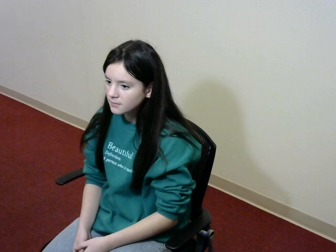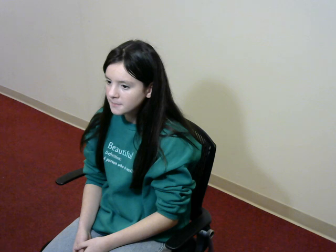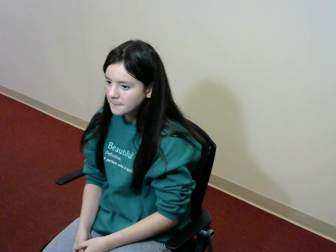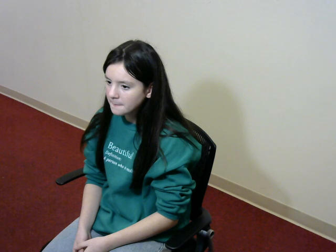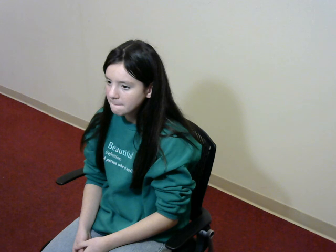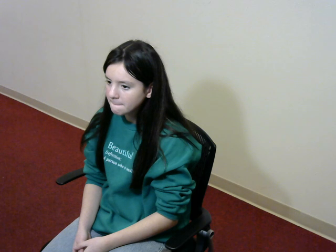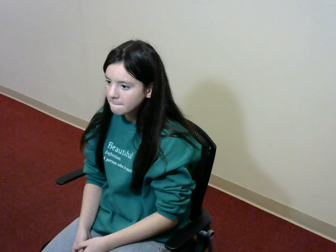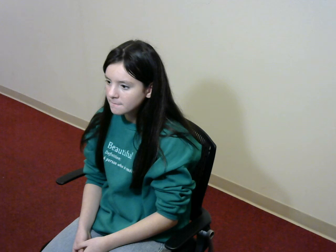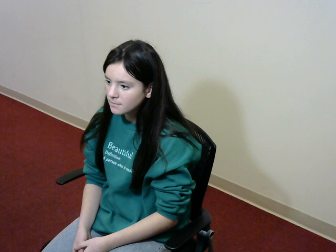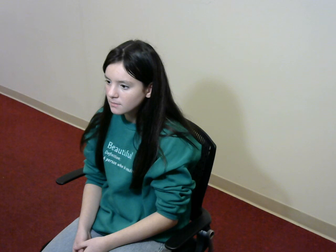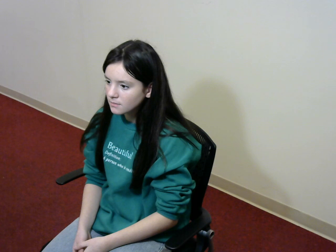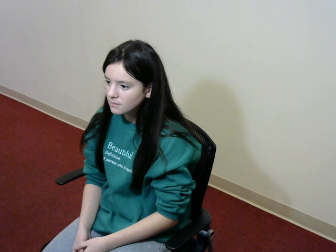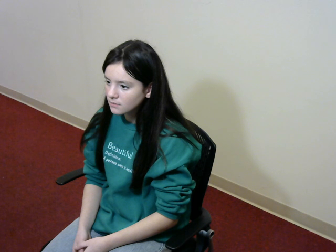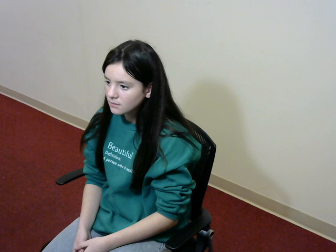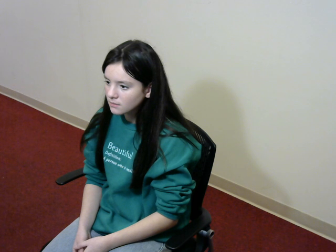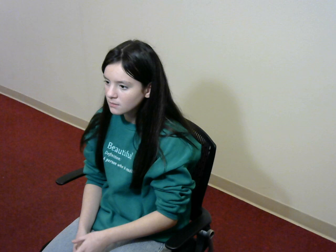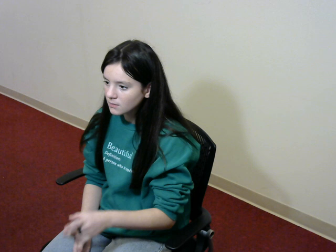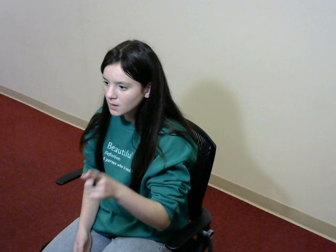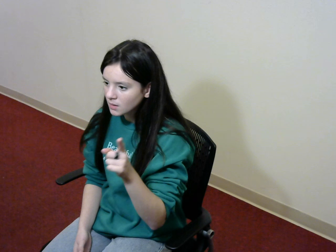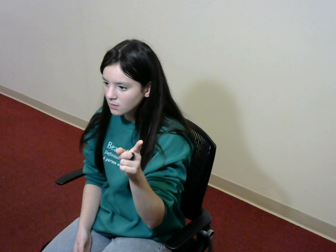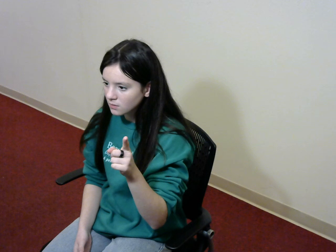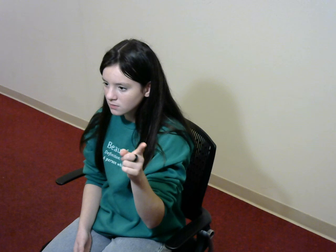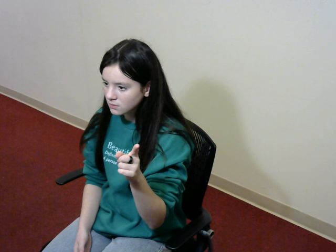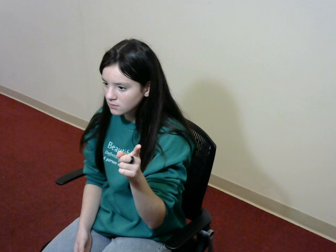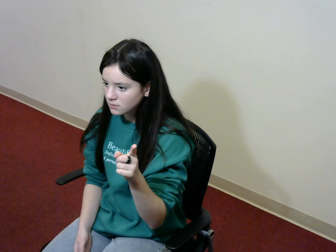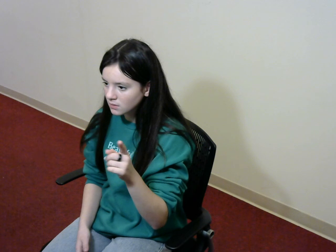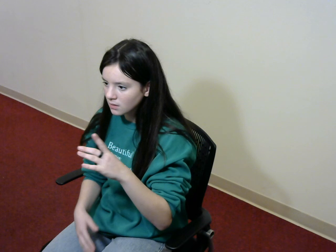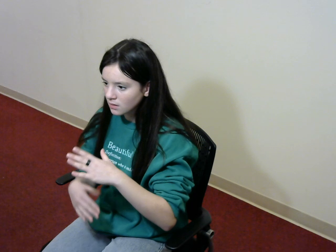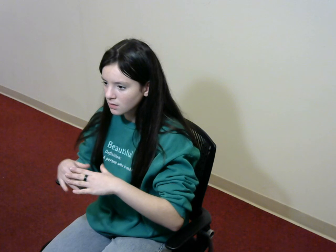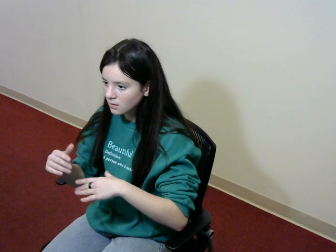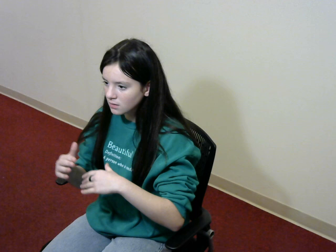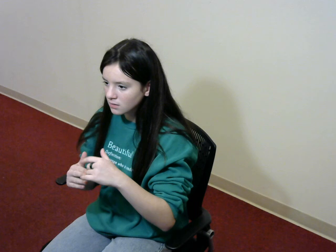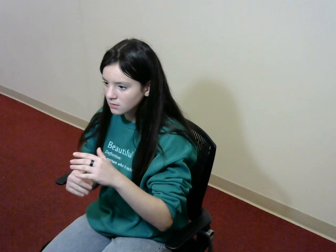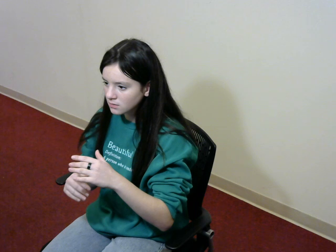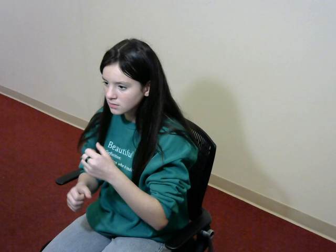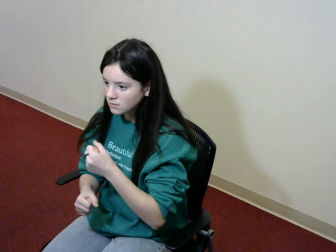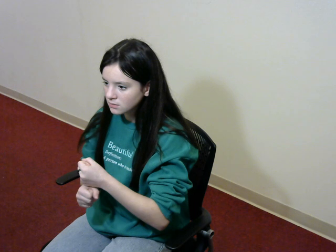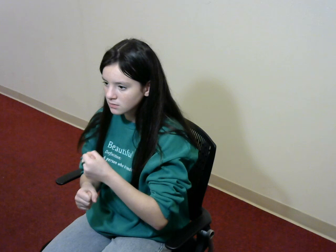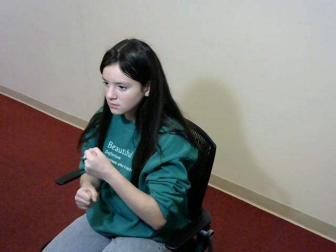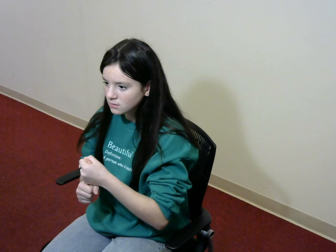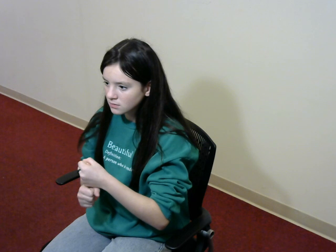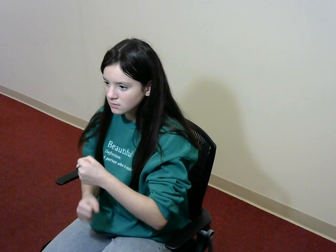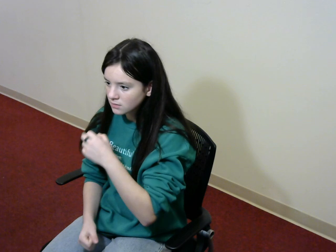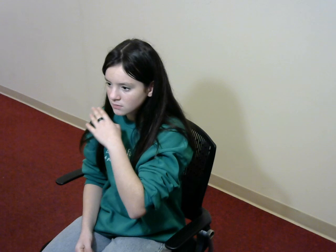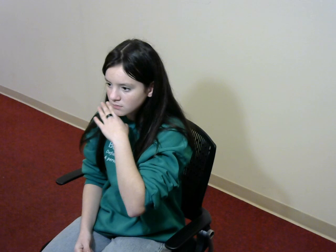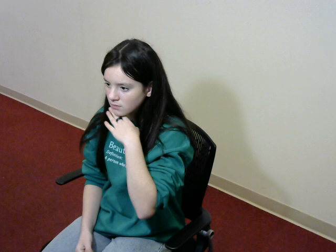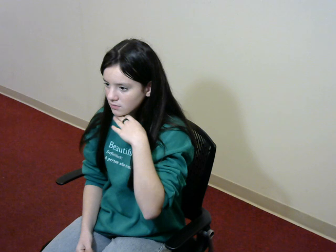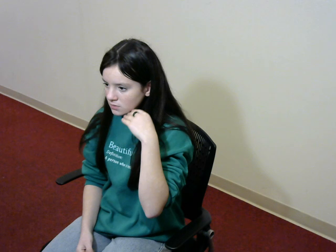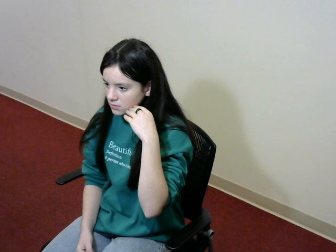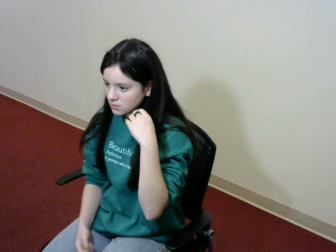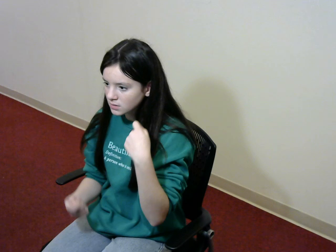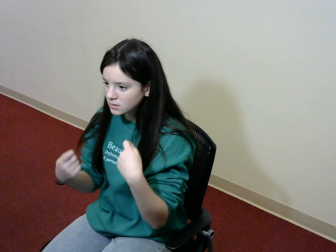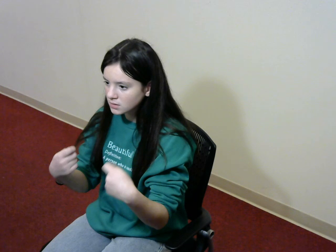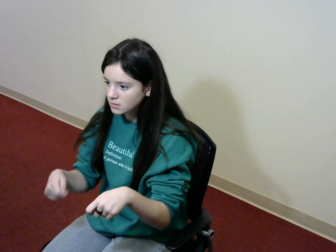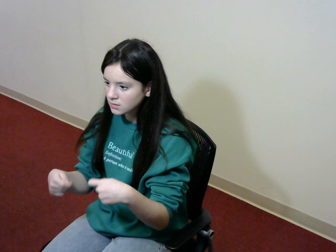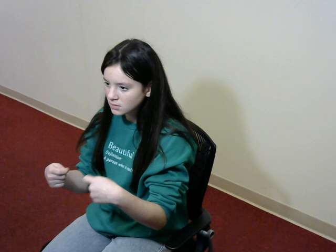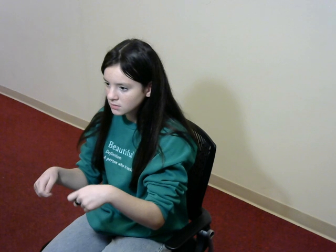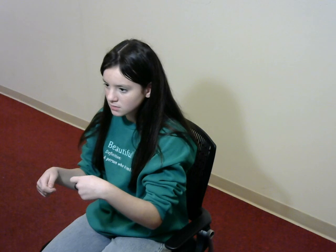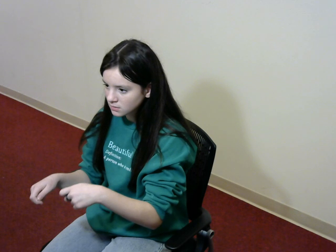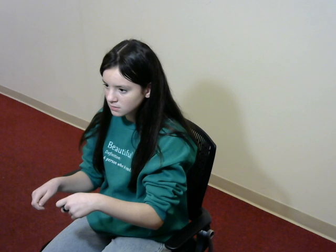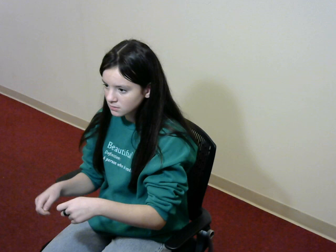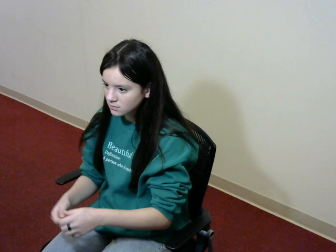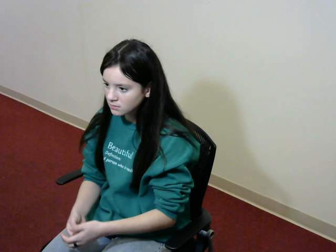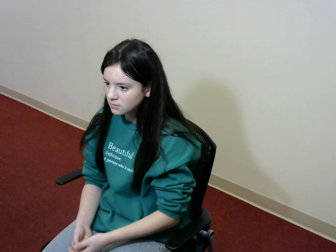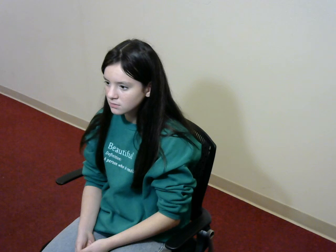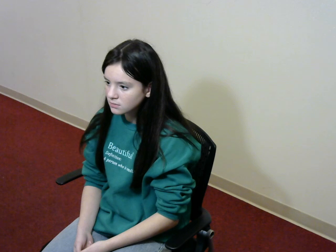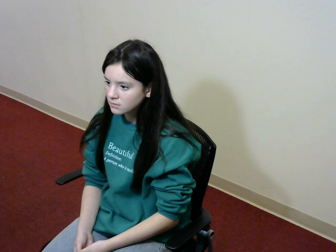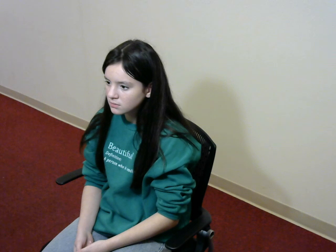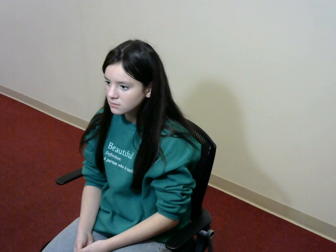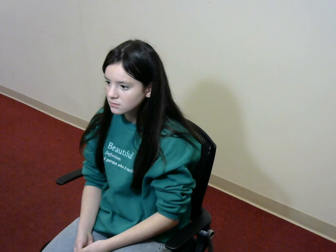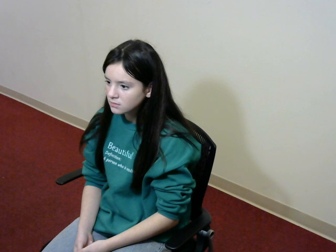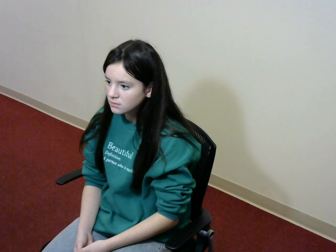Onun əl işləri çox satılır